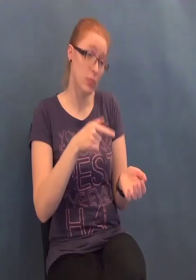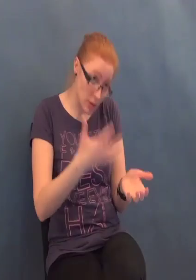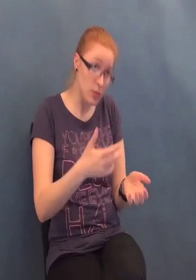Nie ma tak.